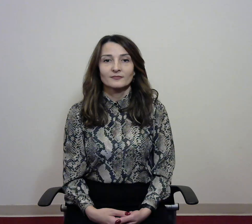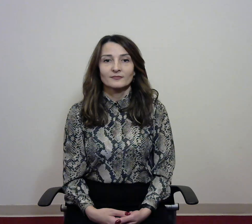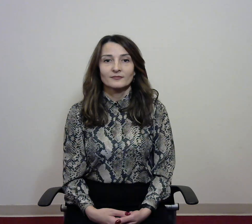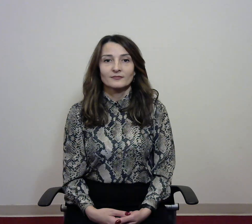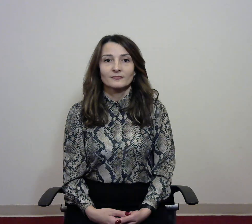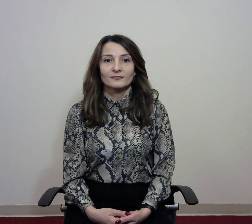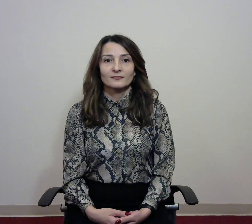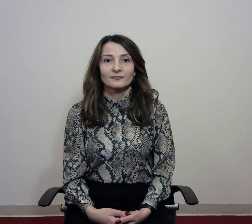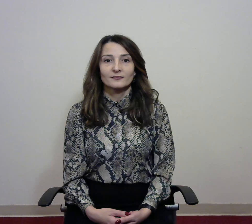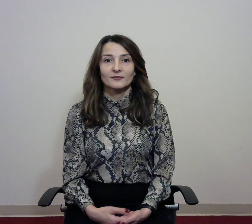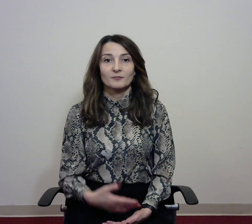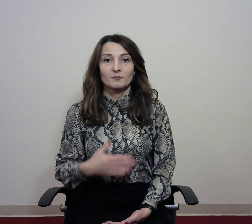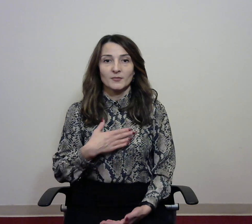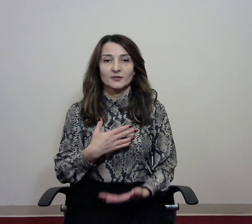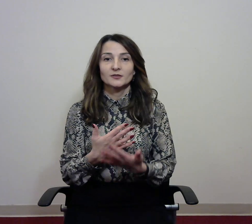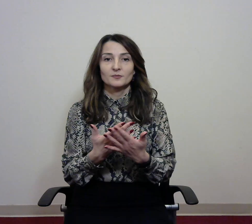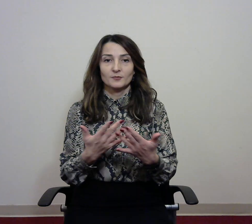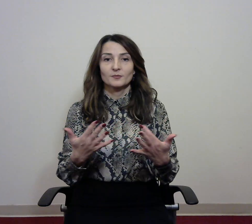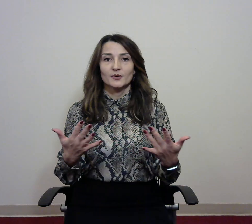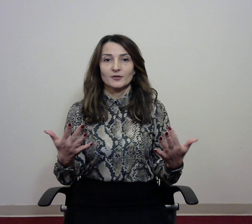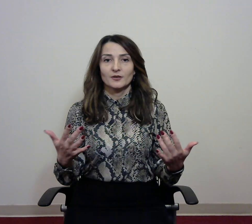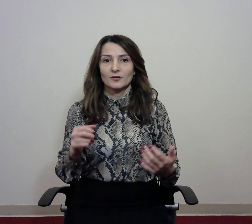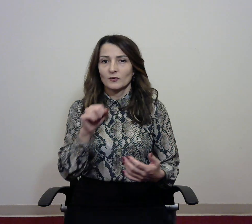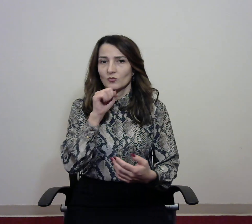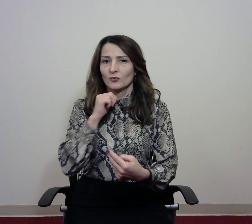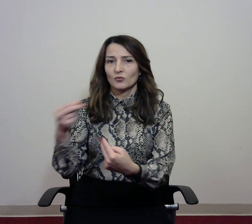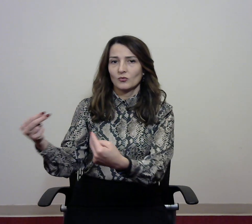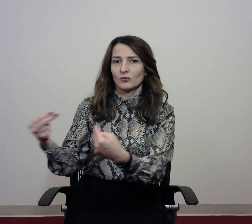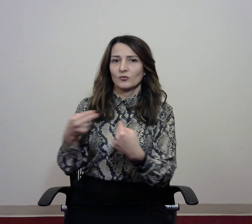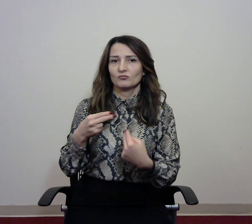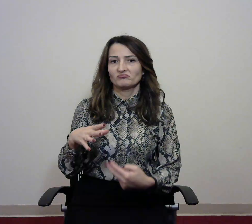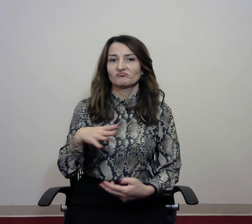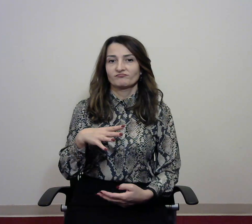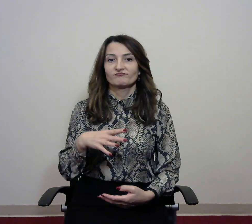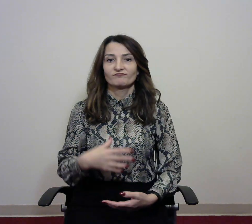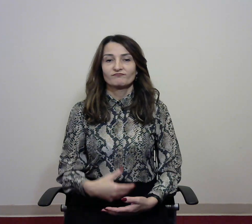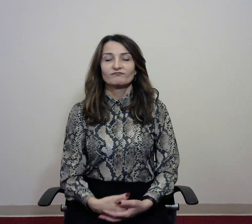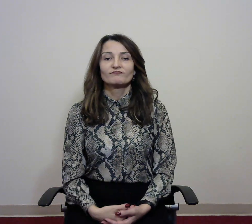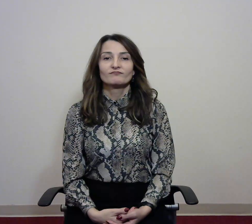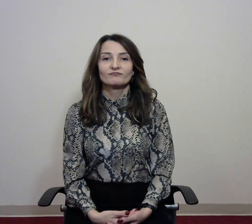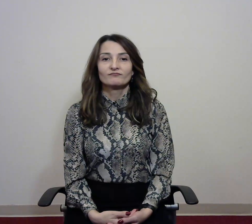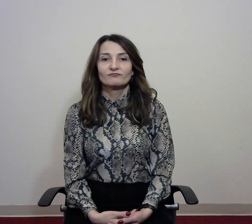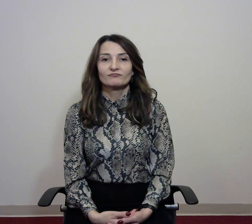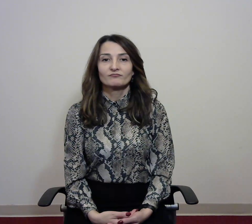Mənim əşyalarımı oğurlayıblar